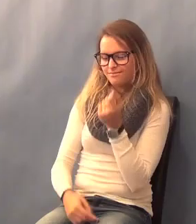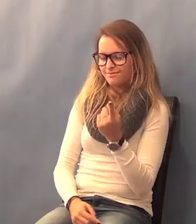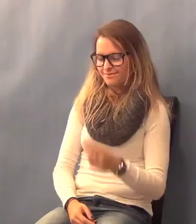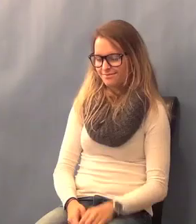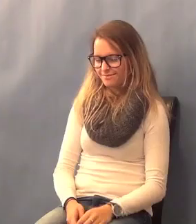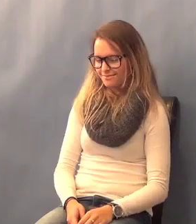Dziwne.